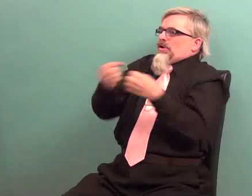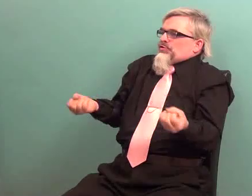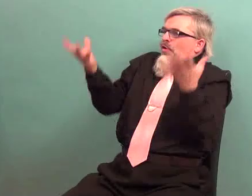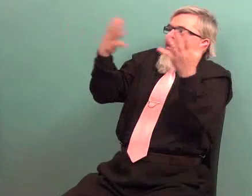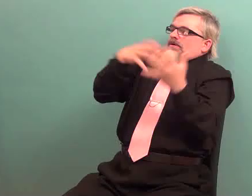Przestraszyła się.